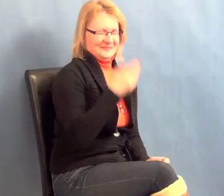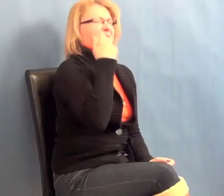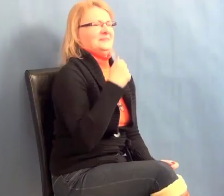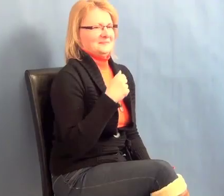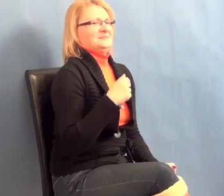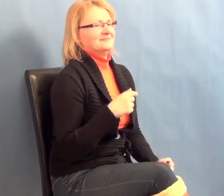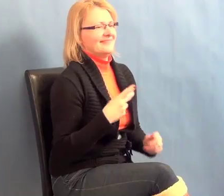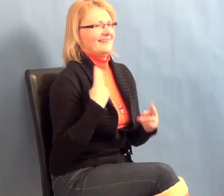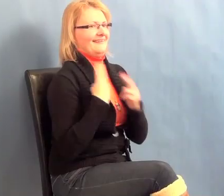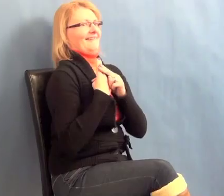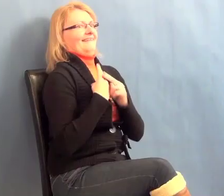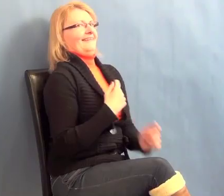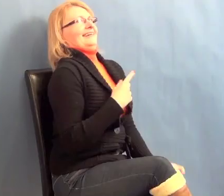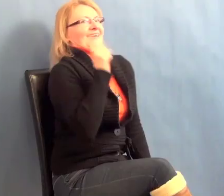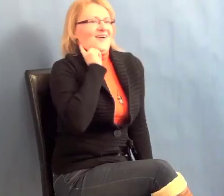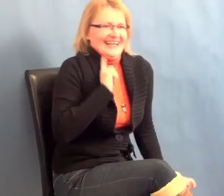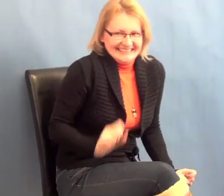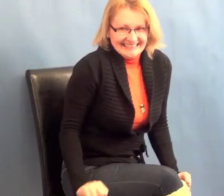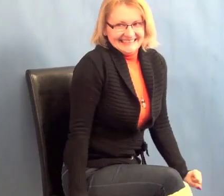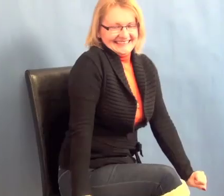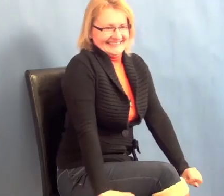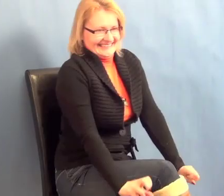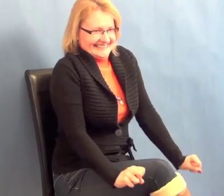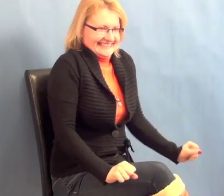Odsunął się Chaplin i poczuł obecność policjanta, trochę się zmieszał.